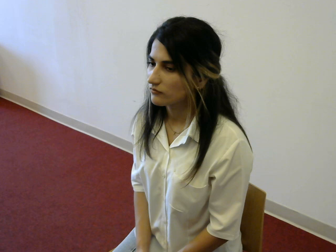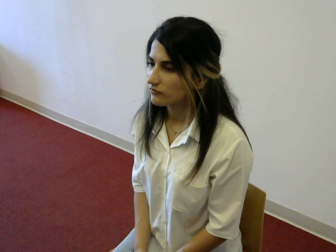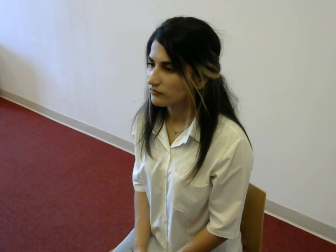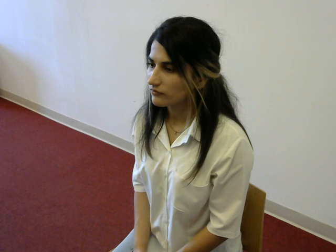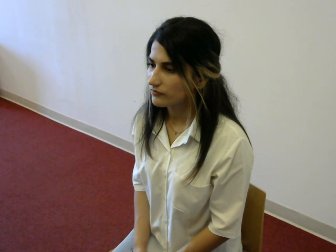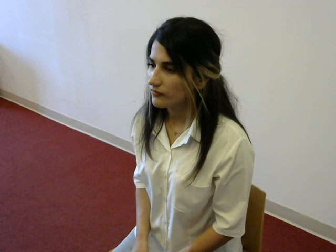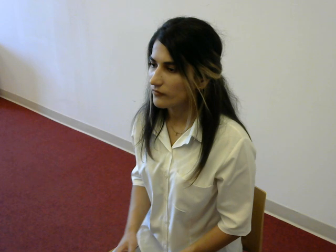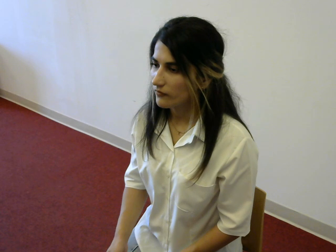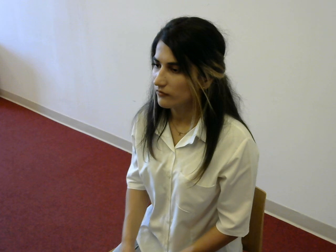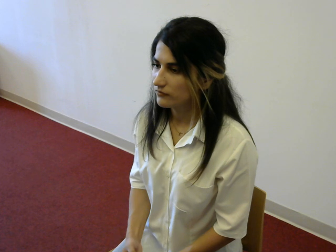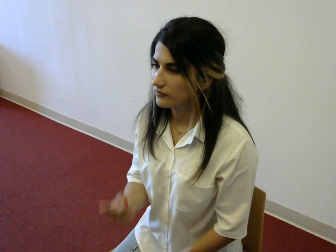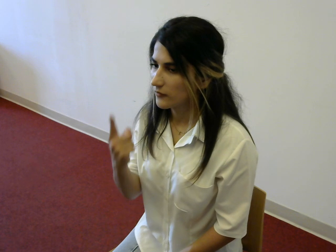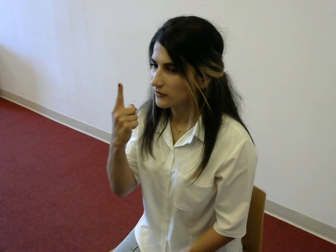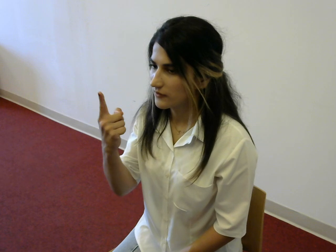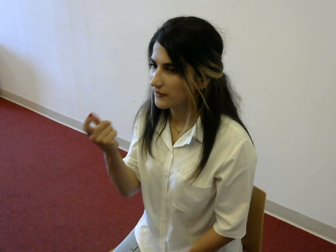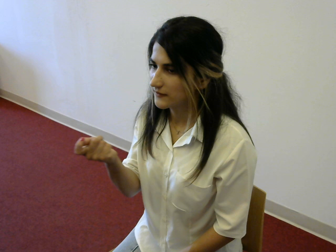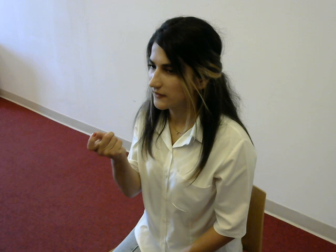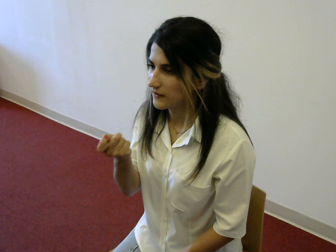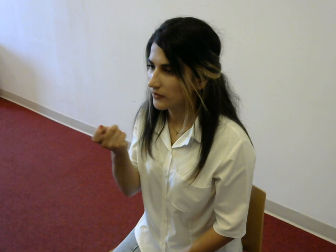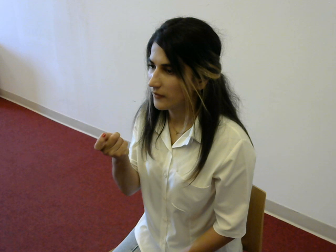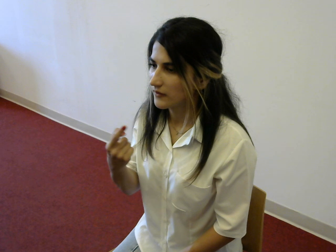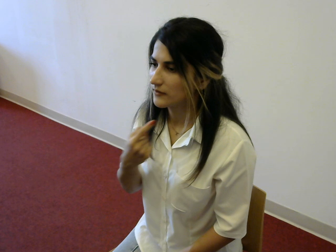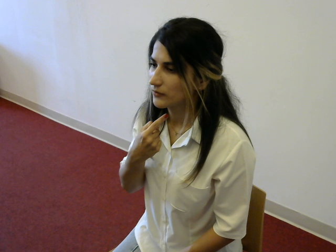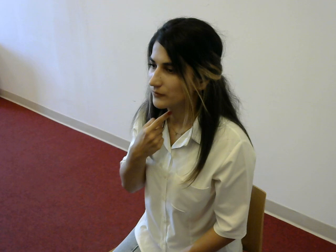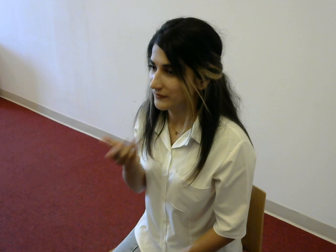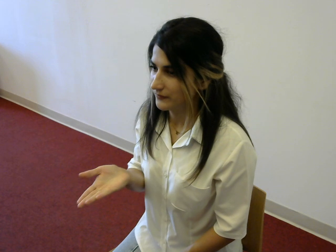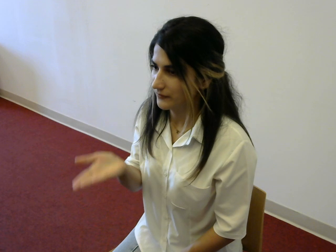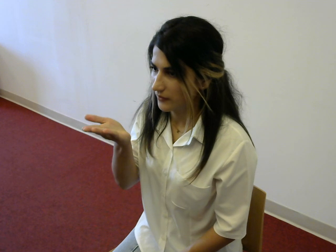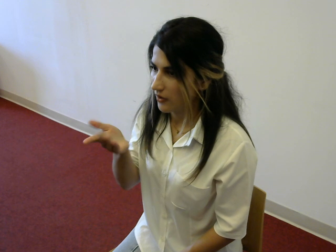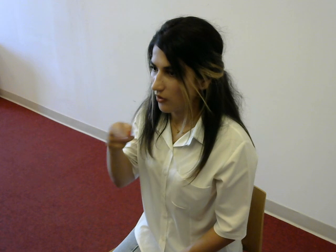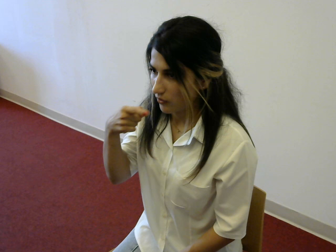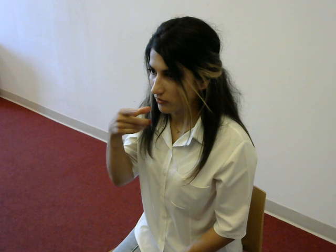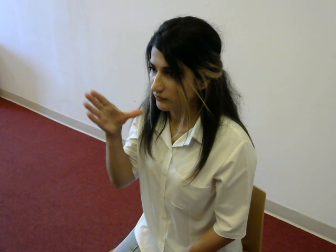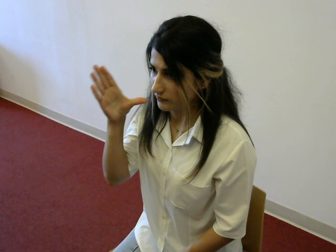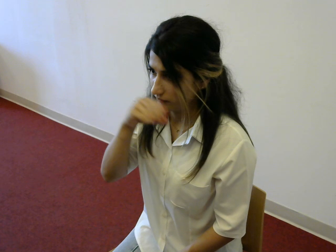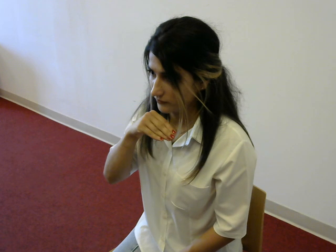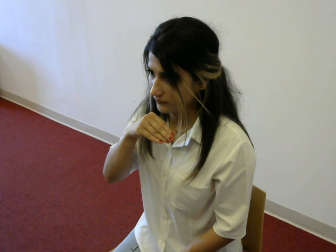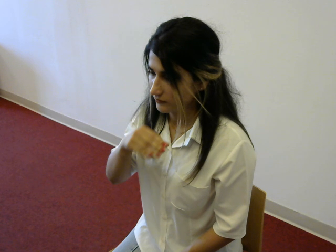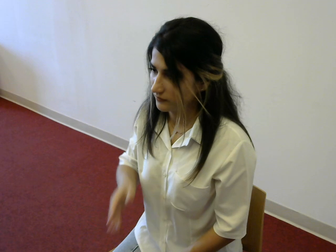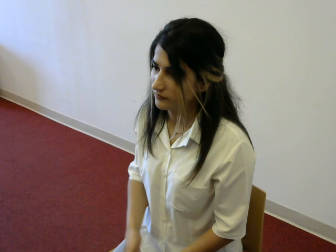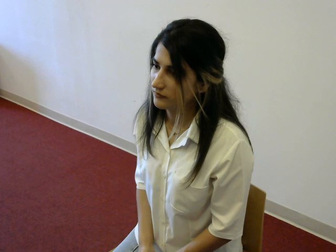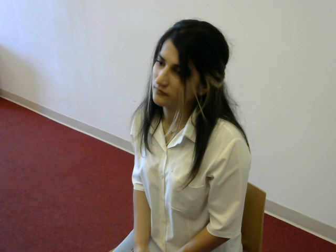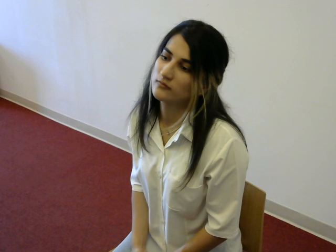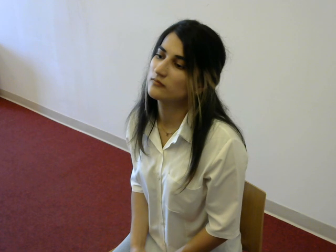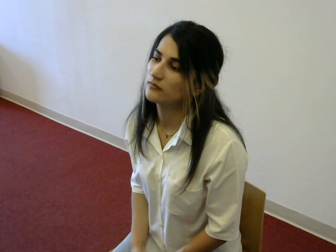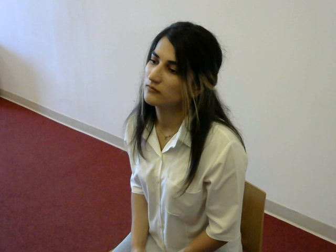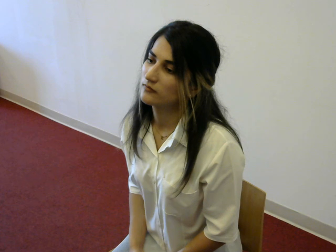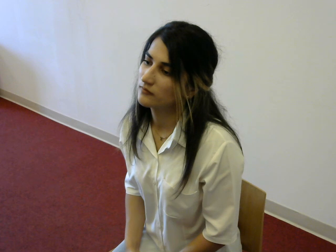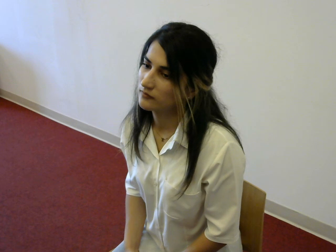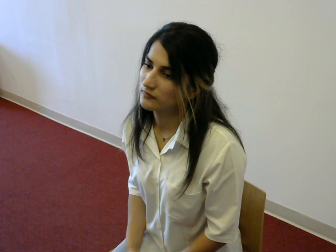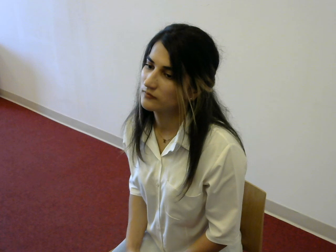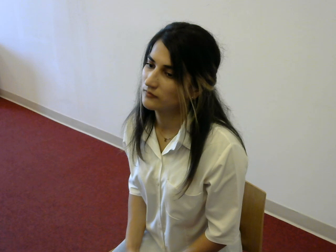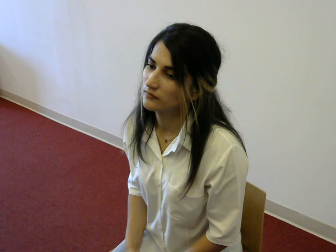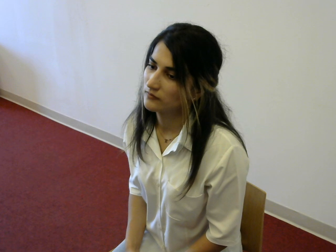Bir az ucadan deyə bilərsinizmi?